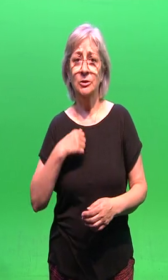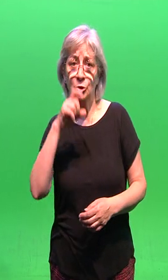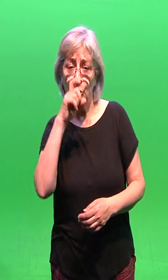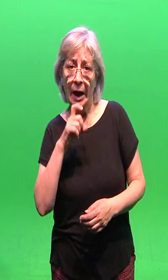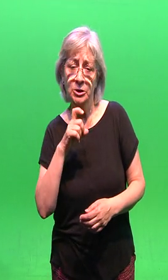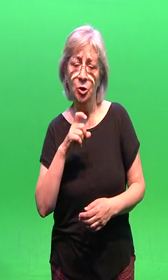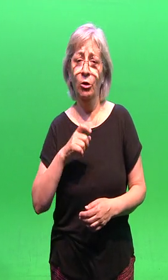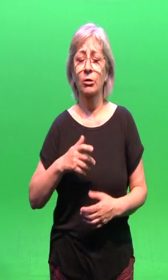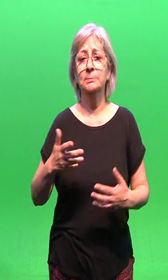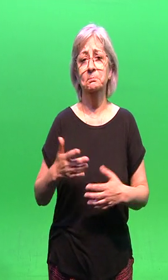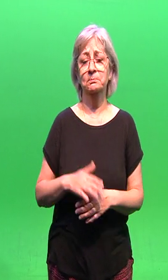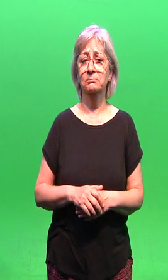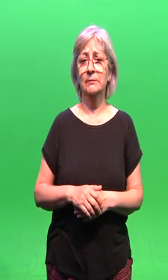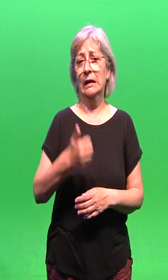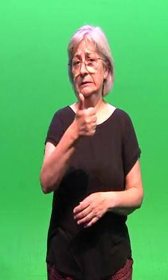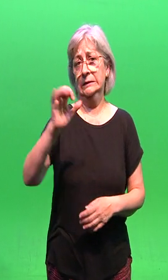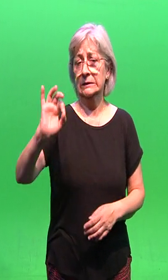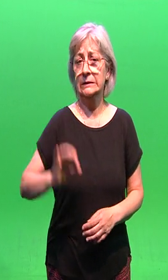Quants anys tinc? Seixanta.